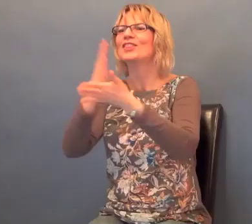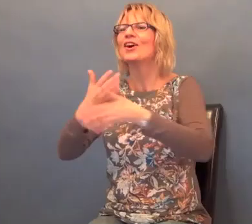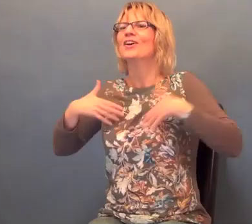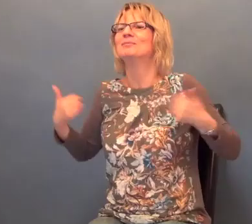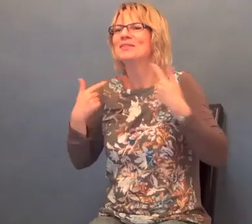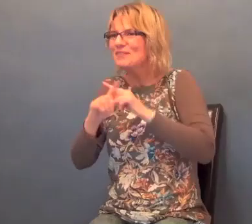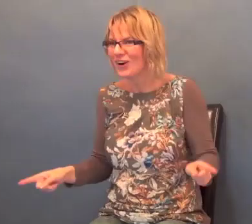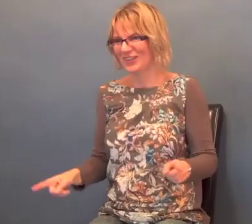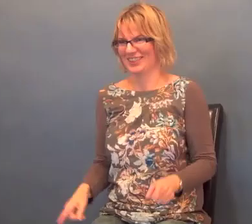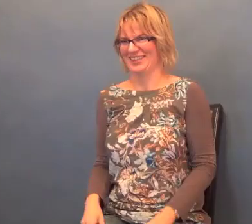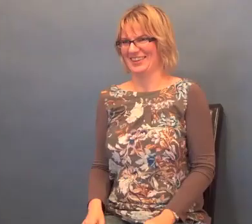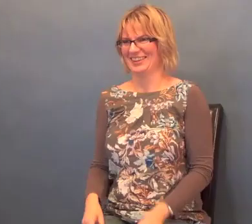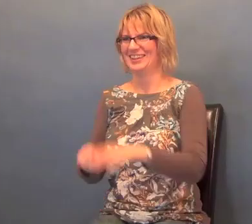Tylko nie wolno się rozbierać.